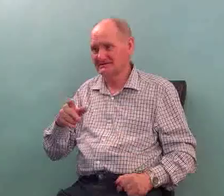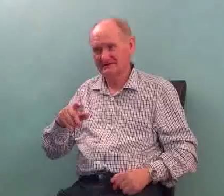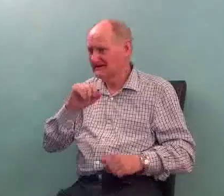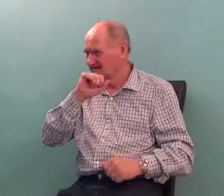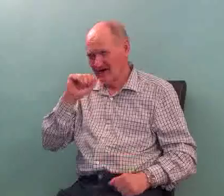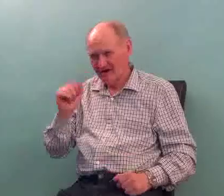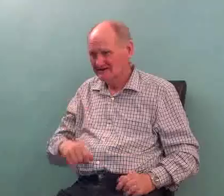Wcale?